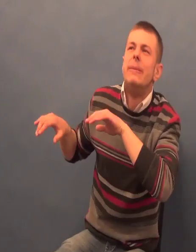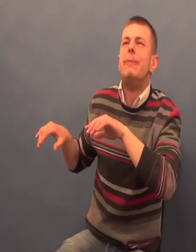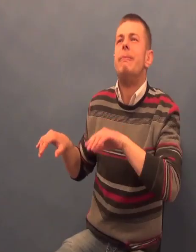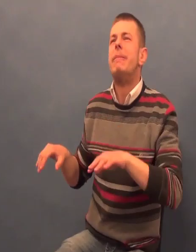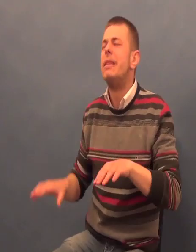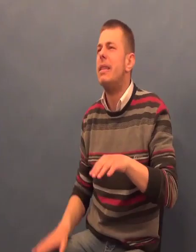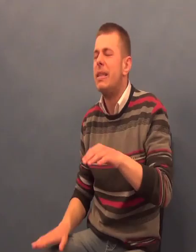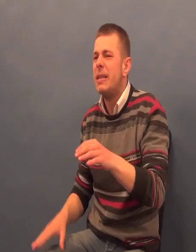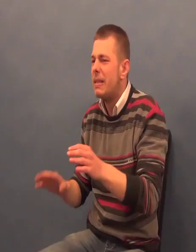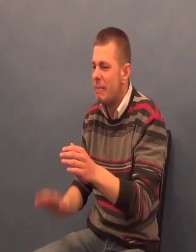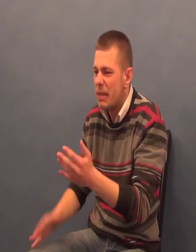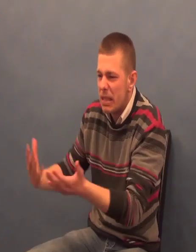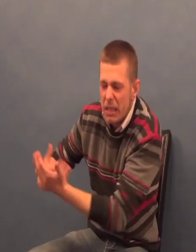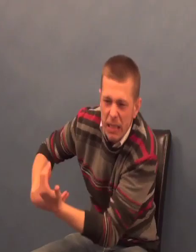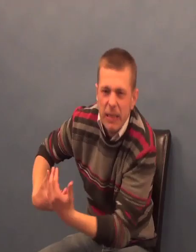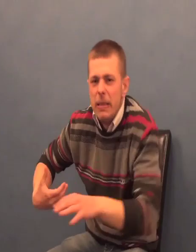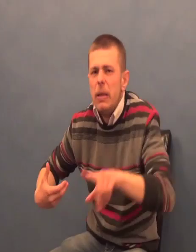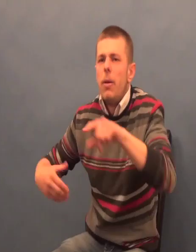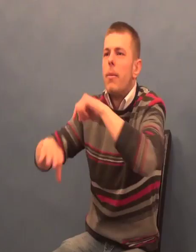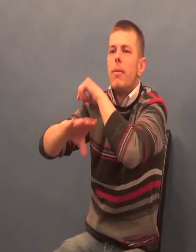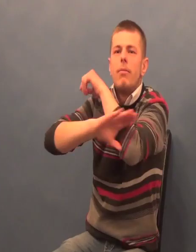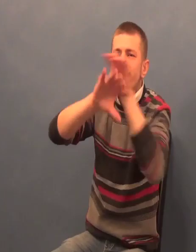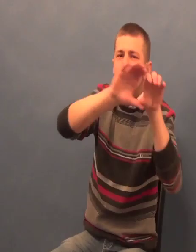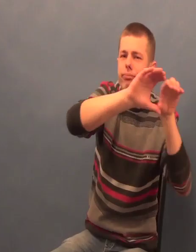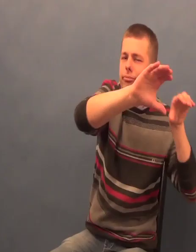Chłopiec zabiera psa, podpływa do pływającego drzewa i opiera się o nie.